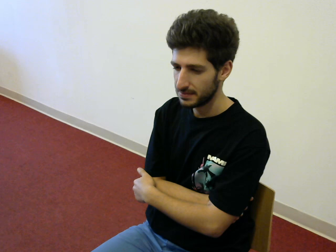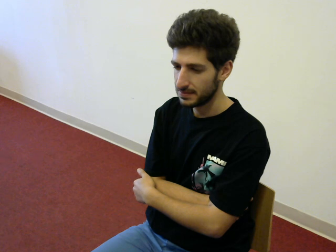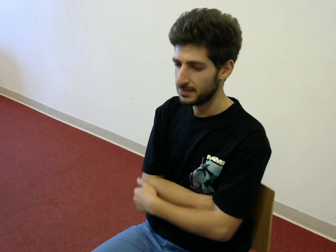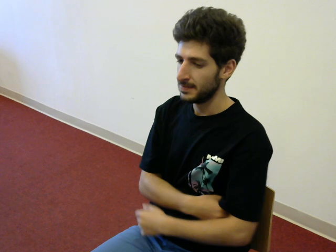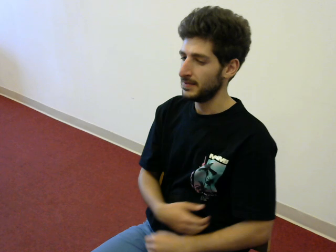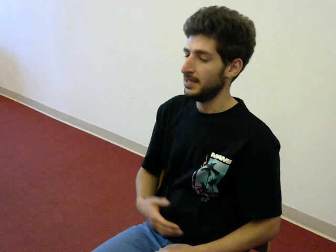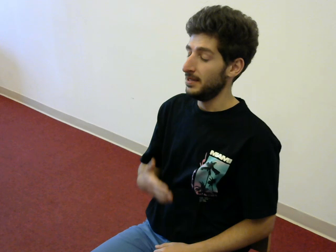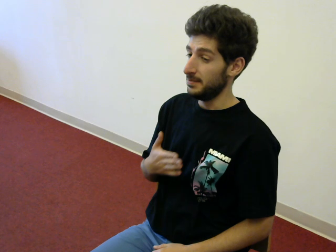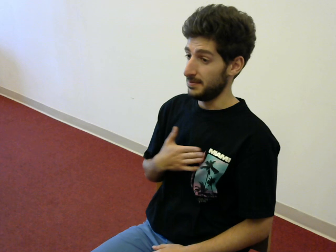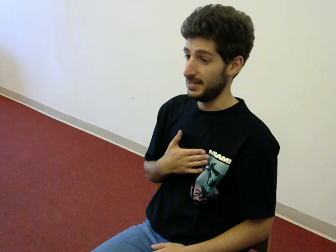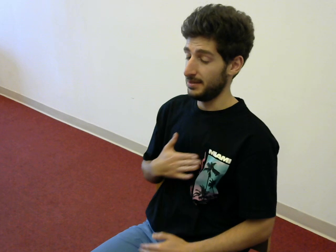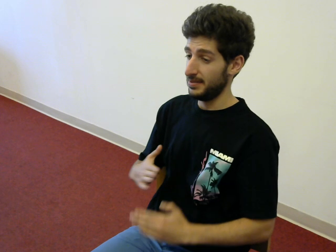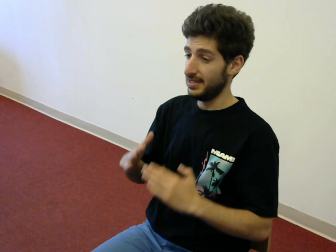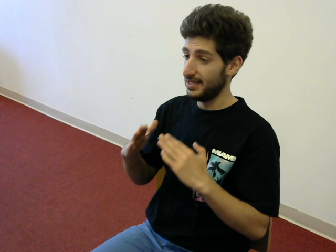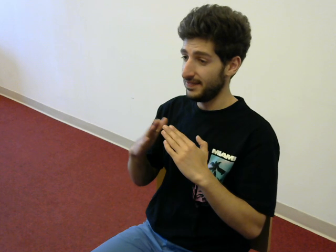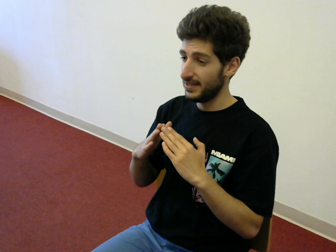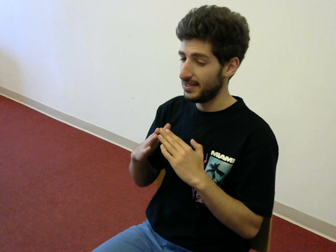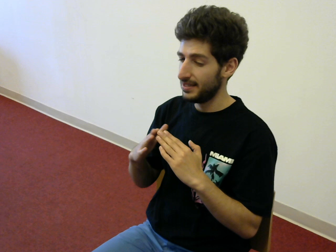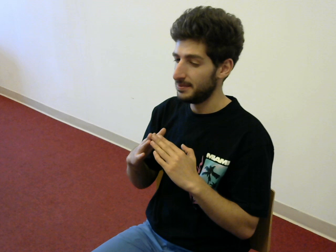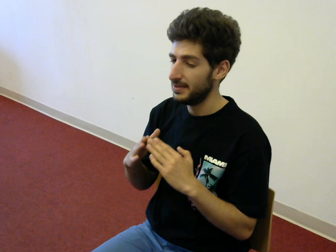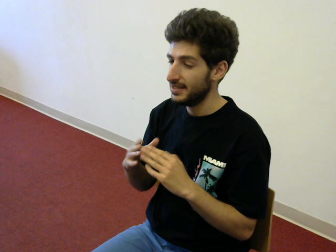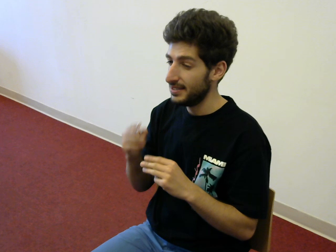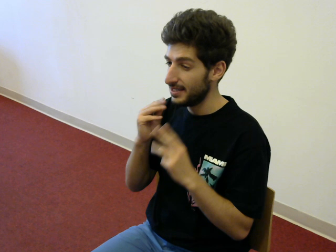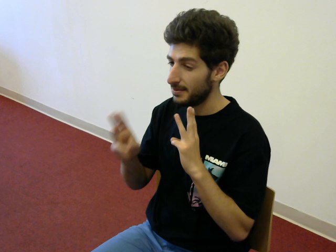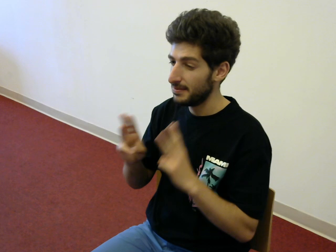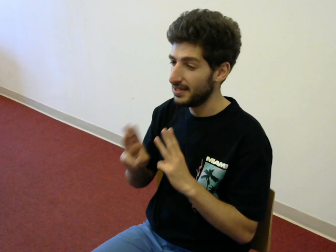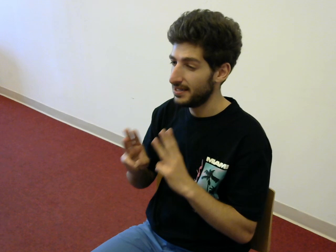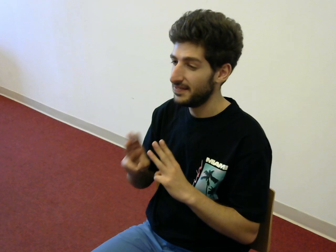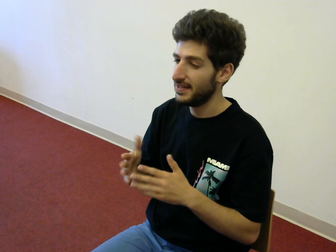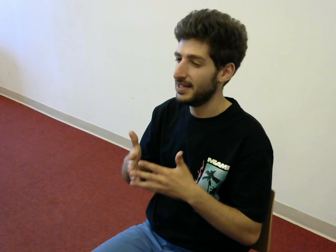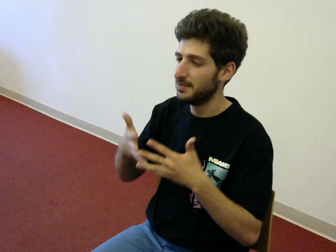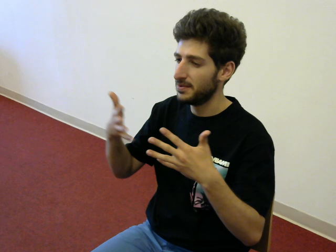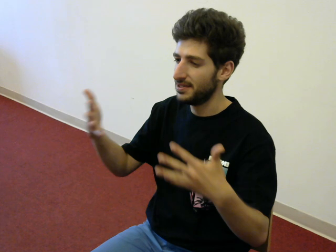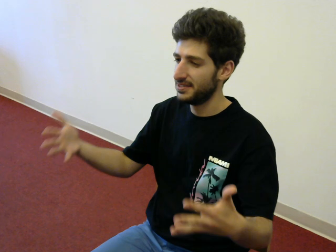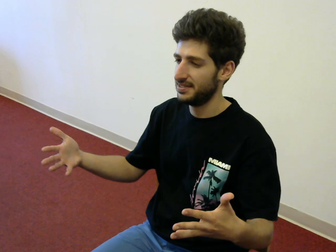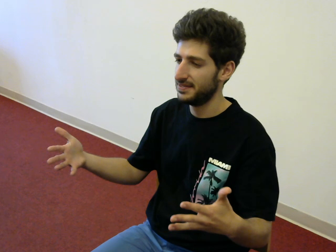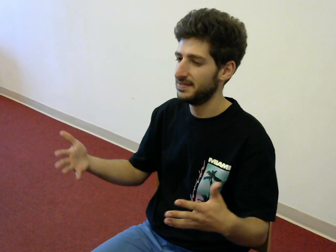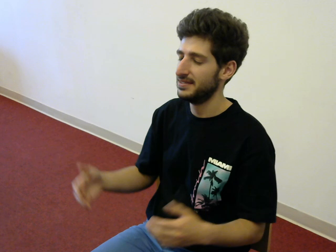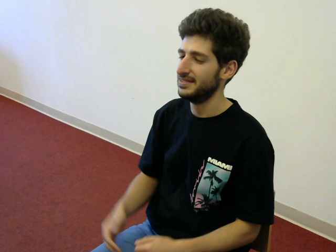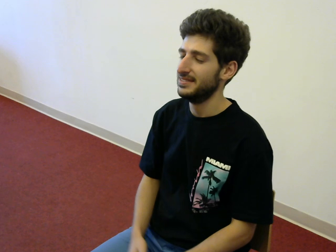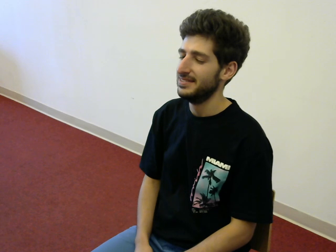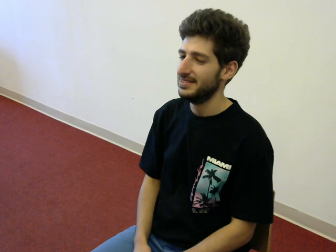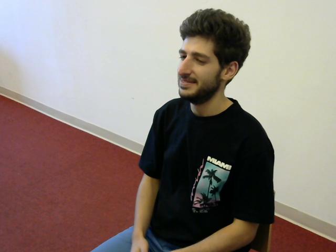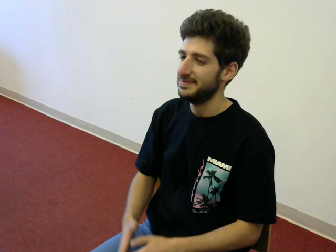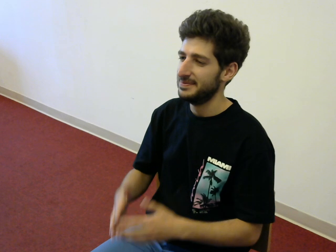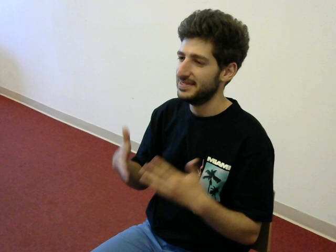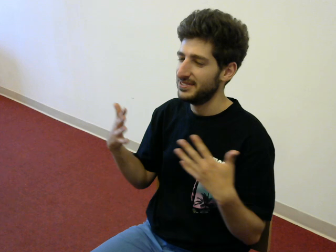Mənim evimin mətbəxi genişdir